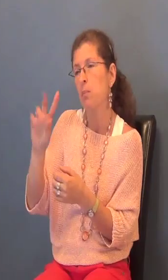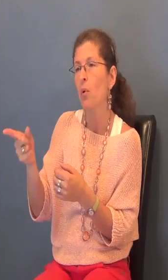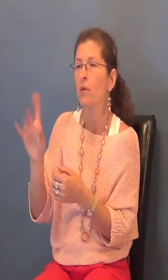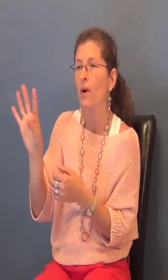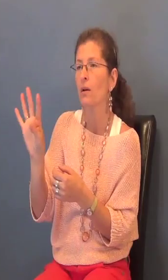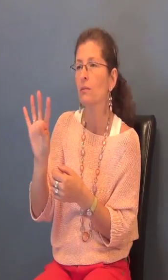Po czwartej?